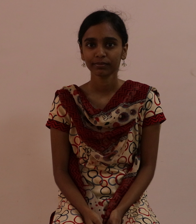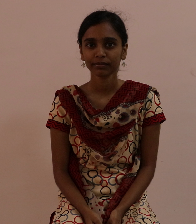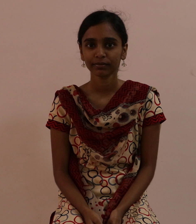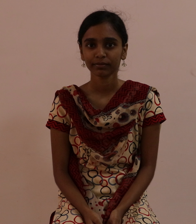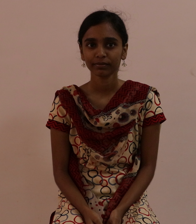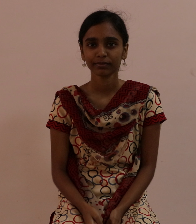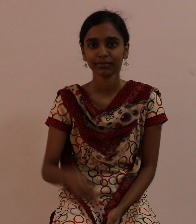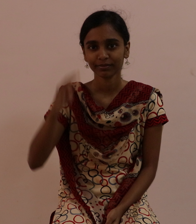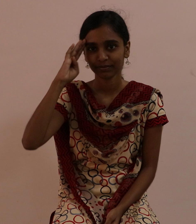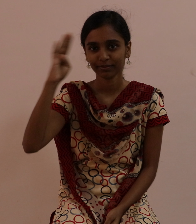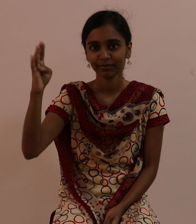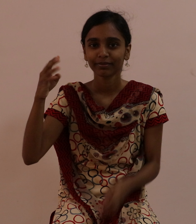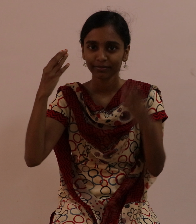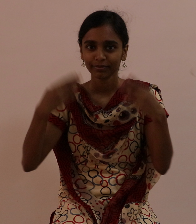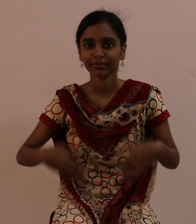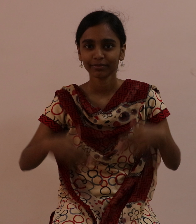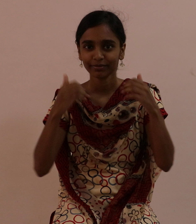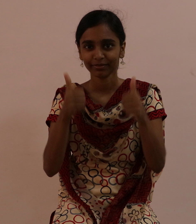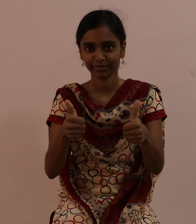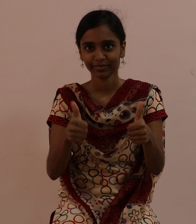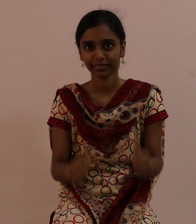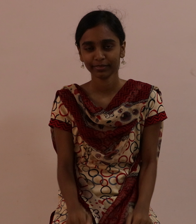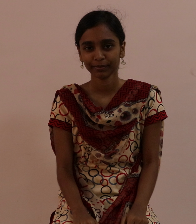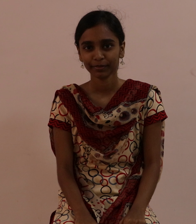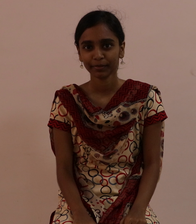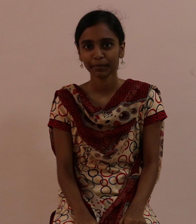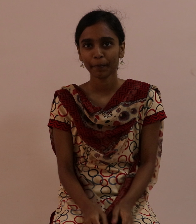hi how are you